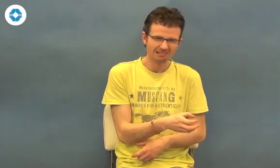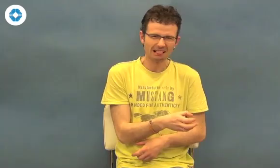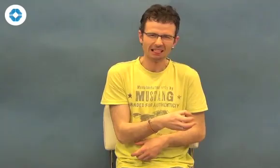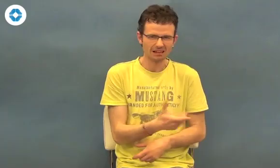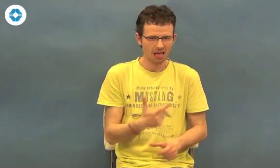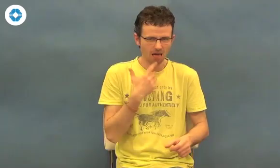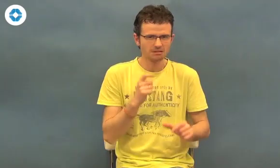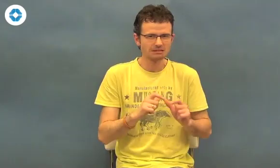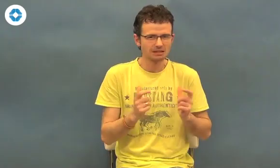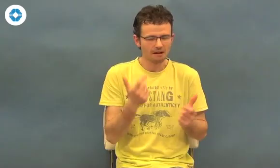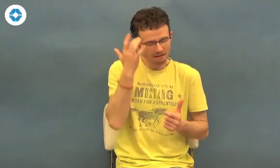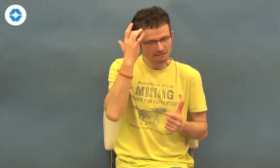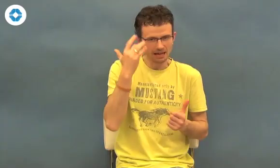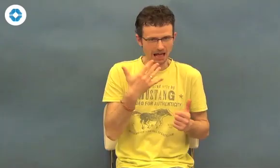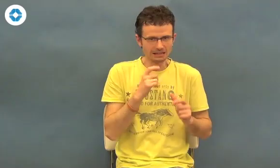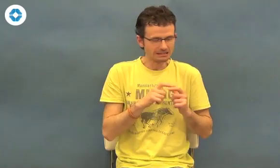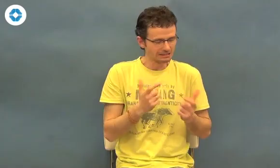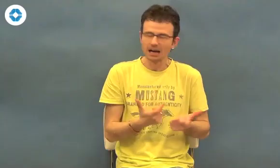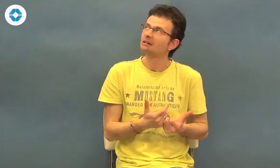Lepiej wziąć całość. Pomyślał, że lepiej wziąć wszystko.